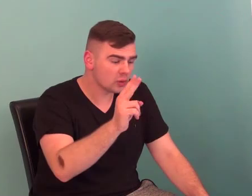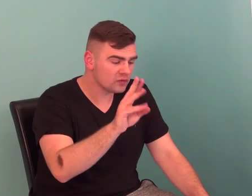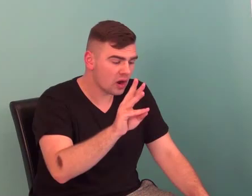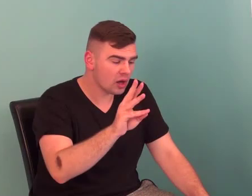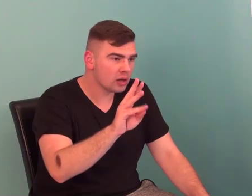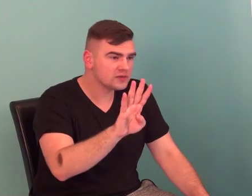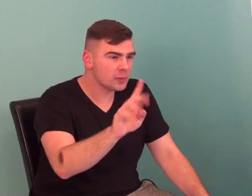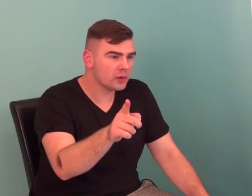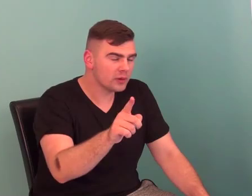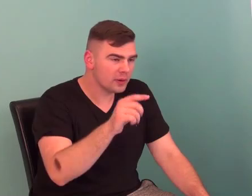Wtorek, po czwartej.